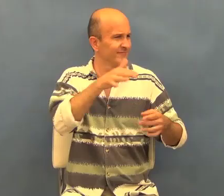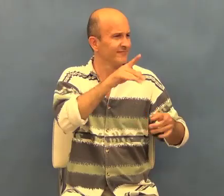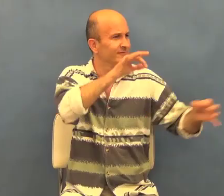To dlatego.